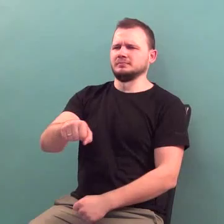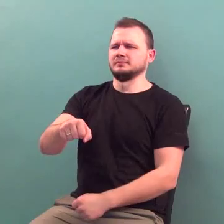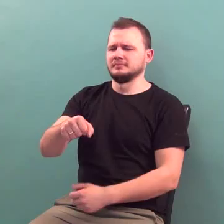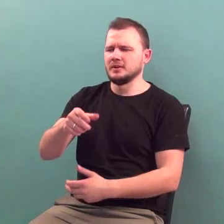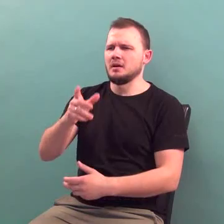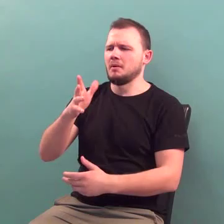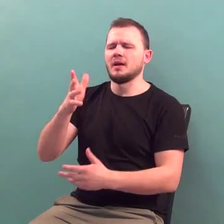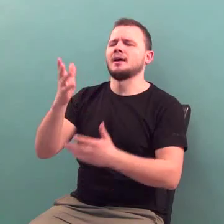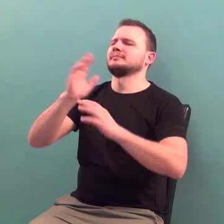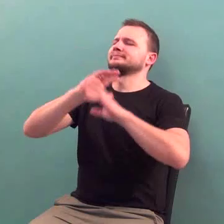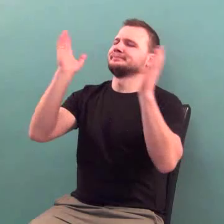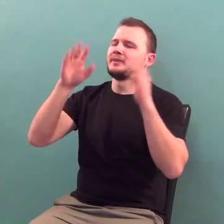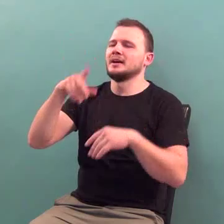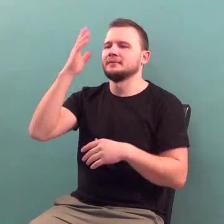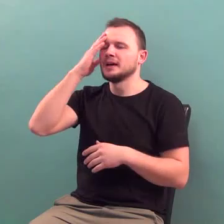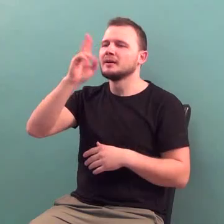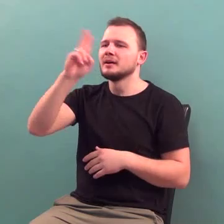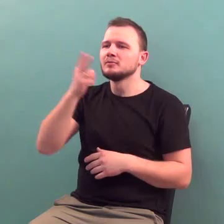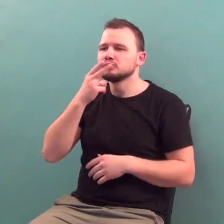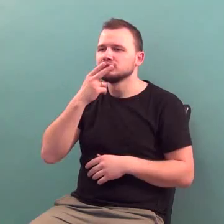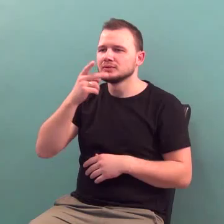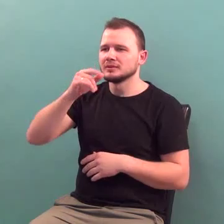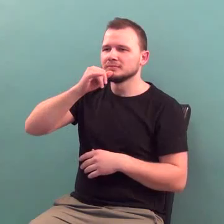Potem okazało się, że ktoś palił papierosa, z którego dym uruchomił alarm.